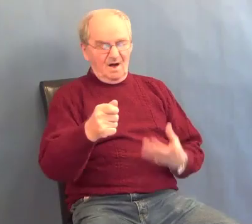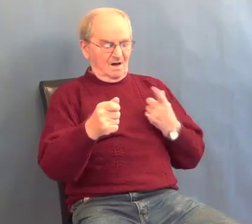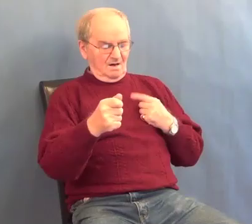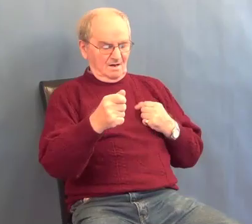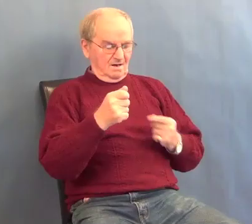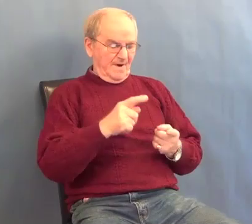Wyławiam rybę, aha...